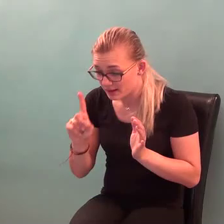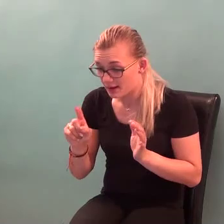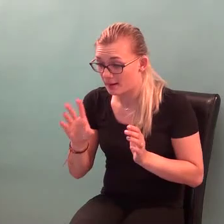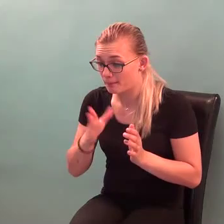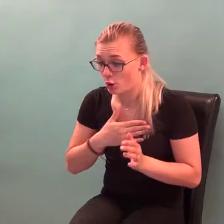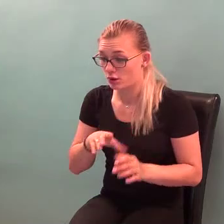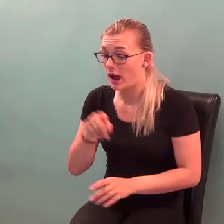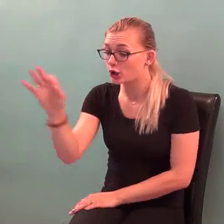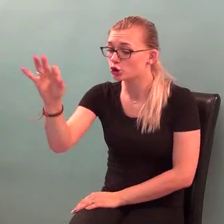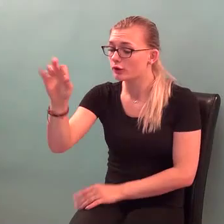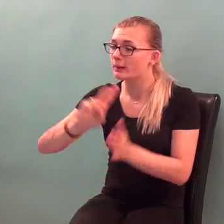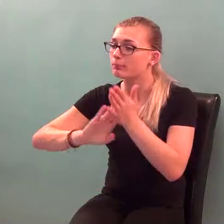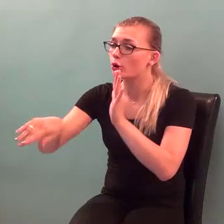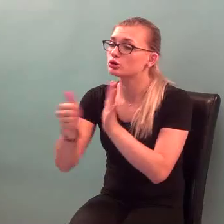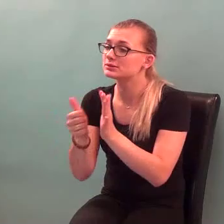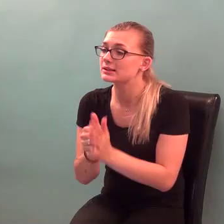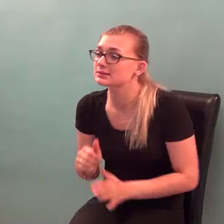Może w środę po szesnastej?